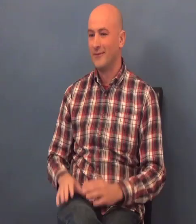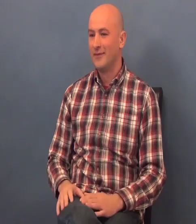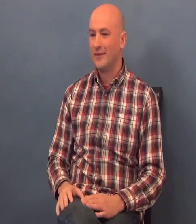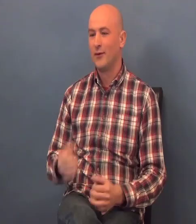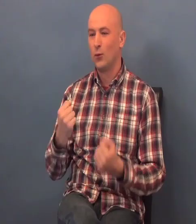Trudno.